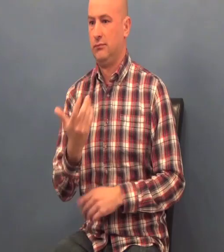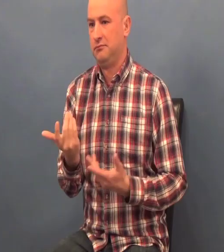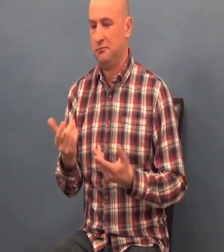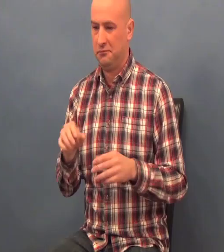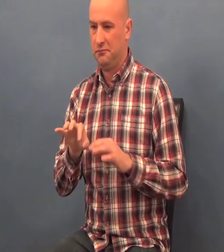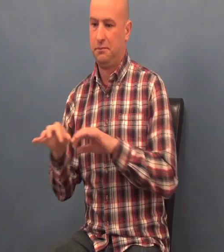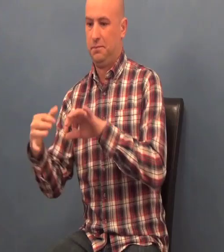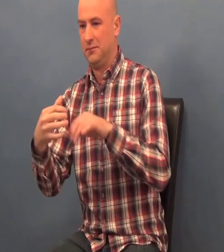Żaby zbierają się.